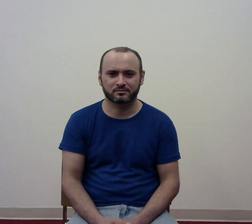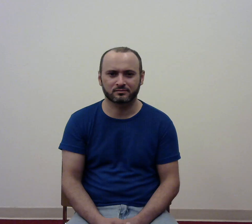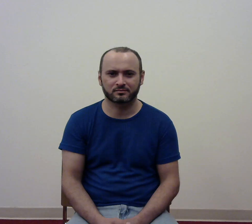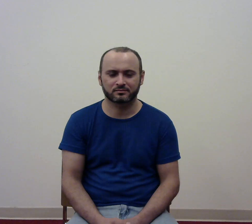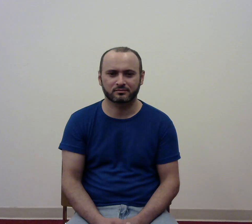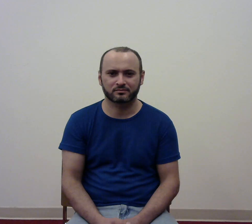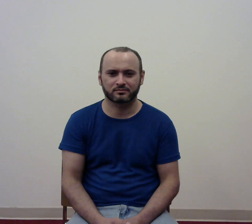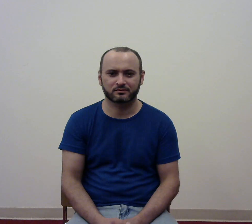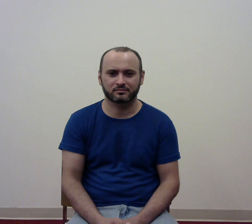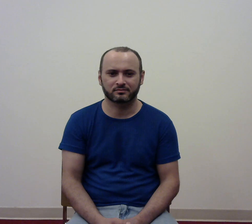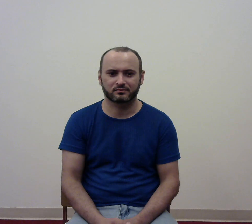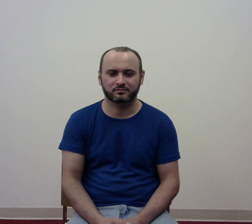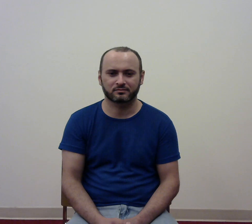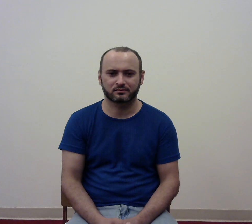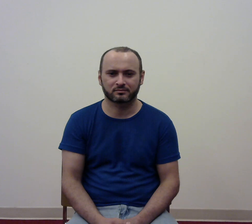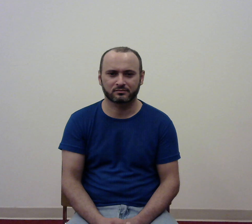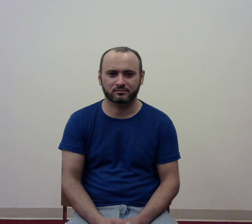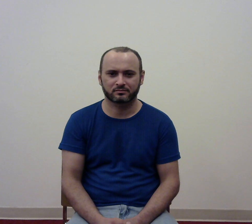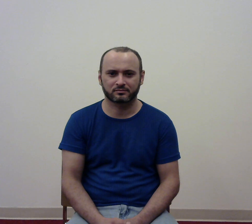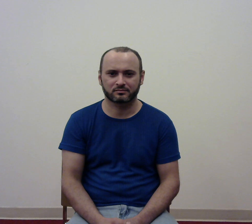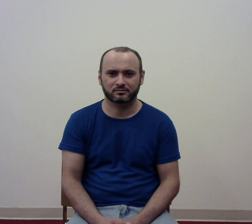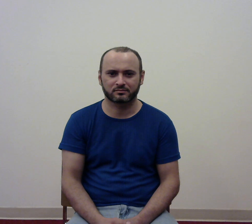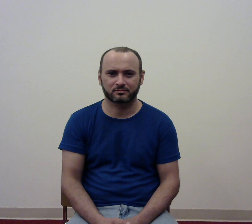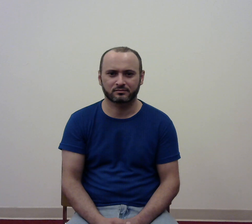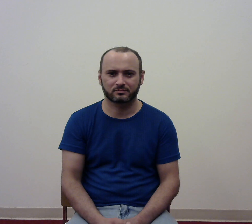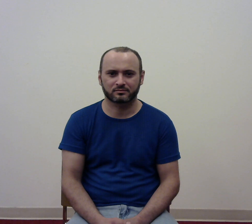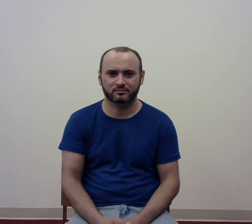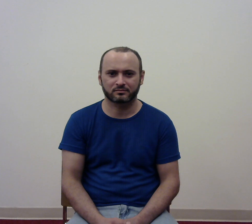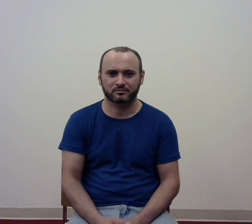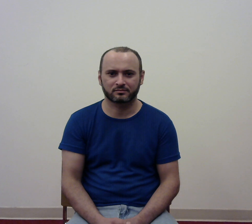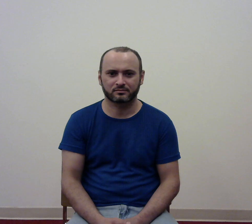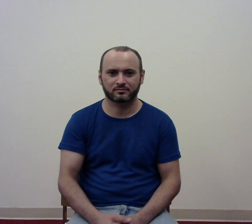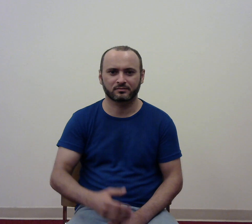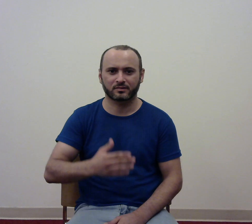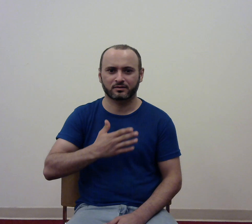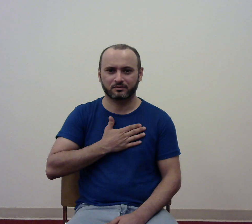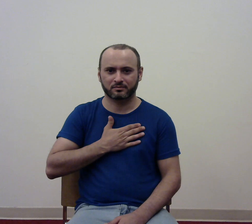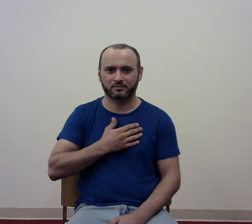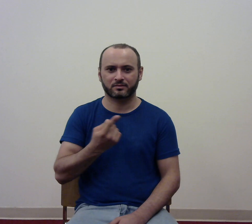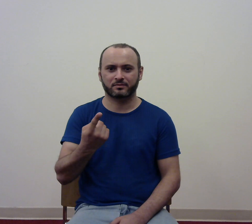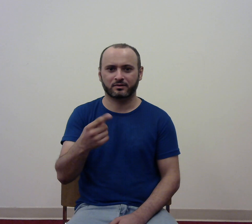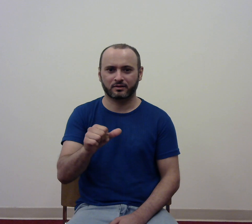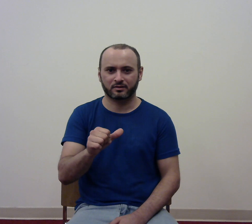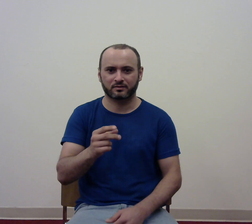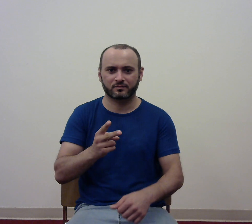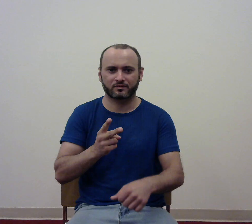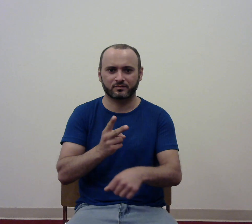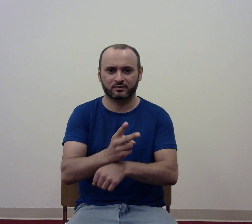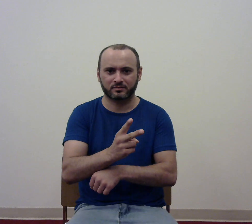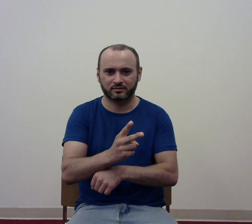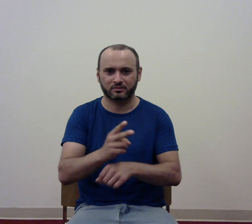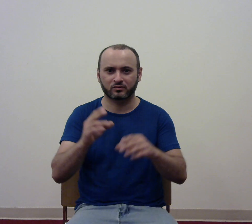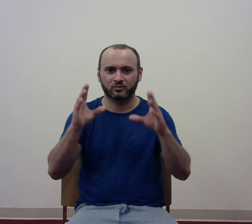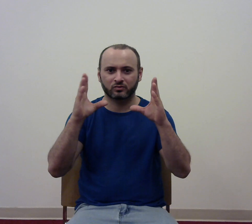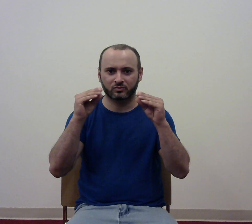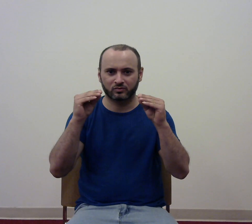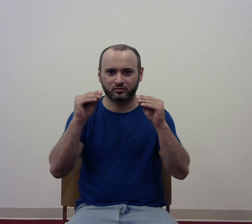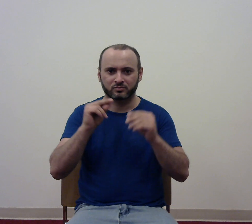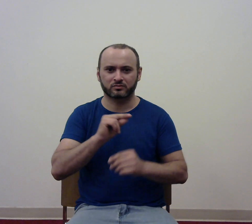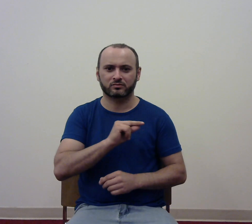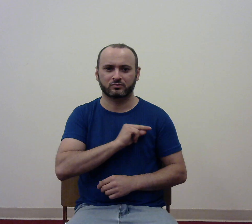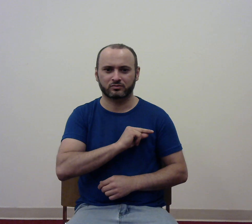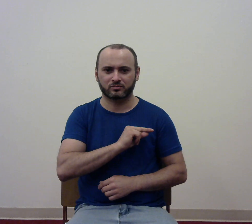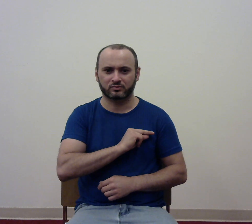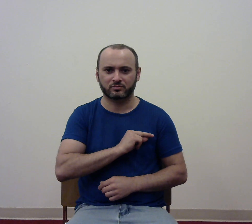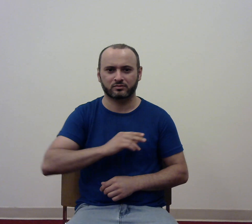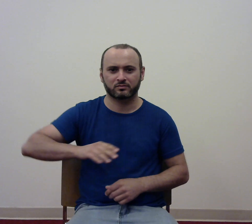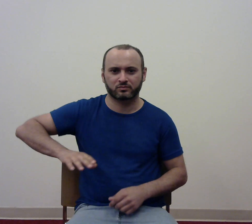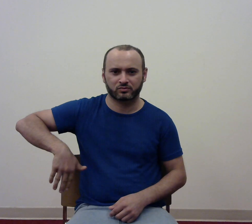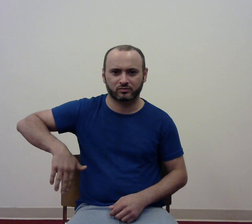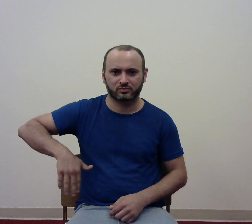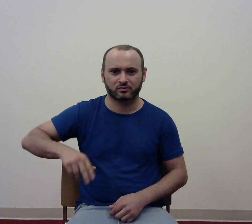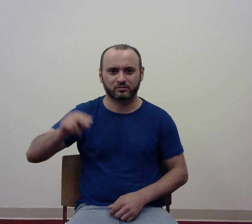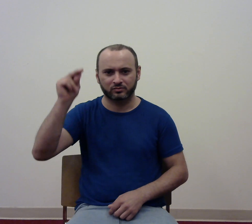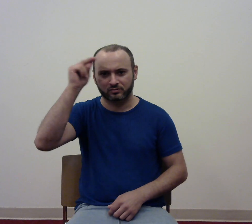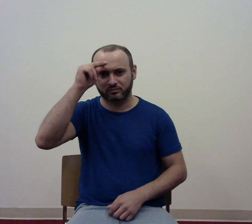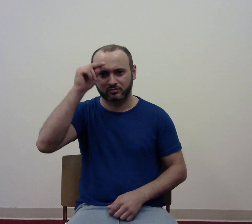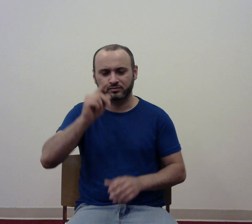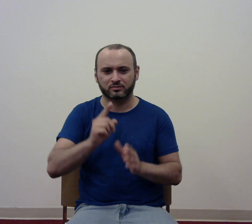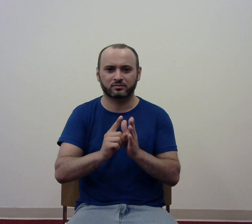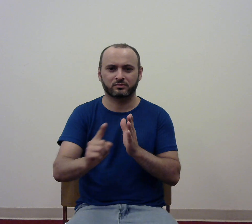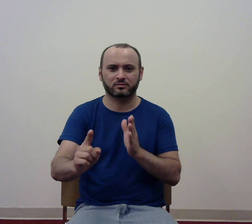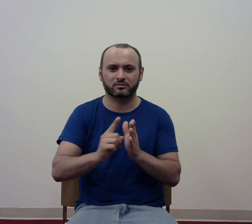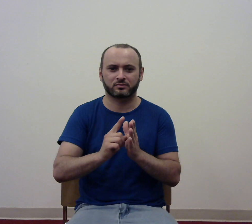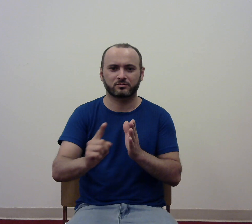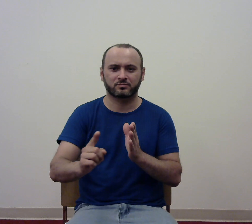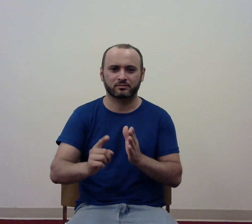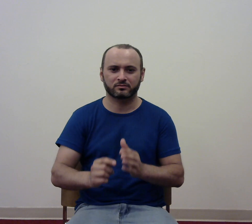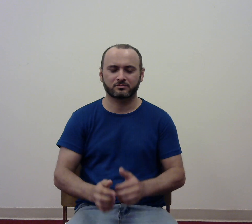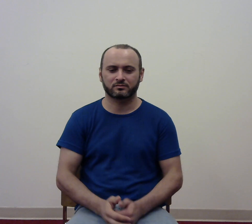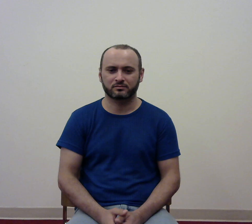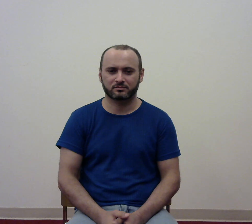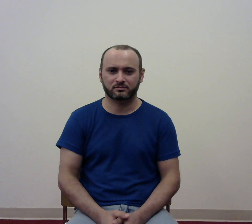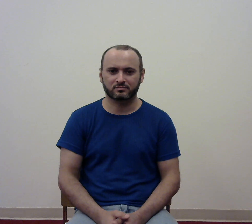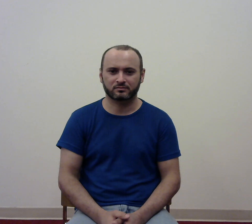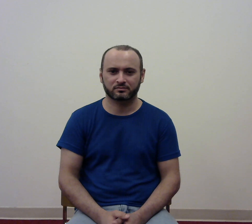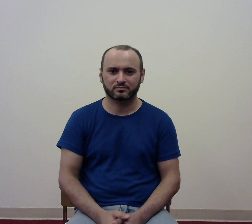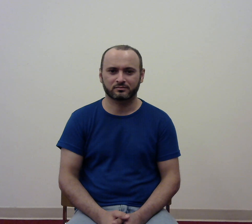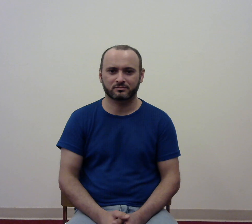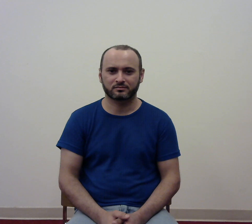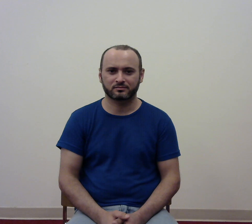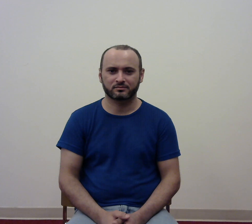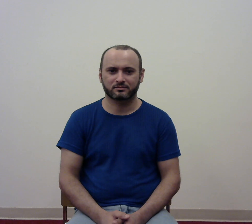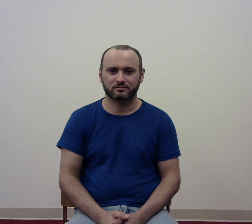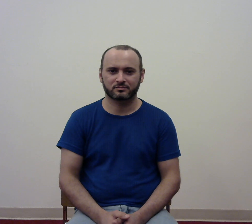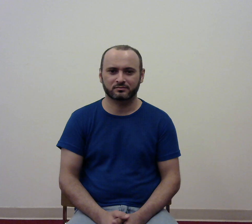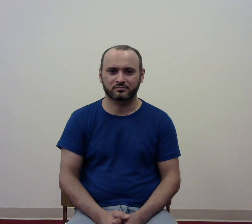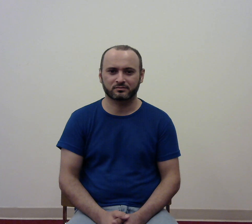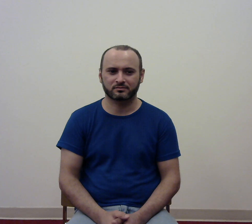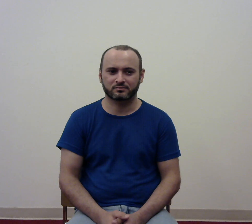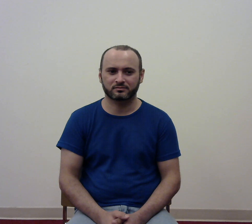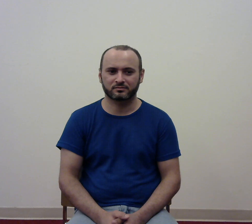Mən həftədə 2 dəfə axşam işdən sonra kursa gedirəm